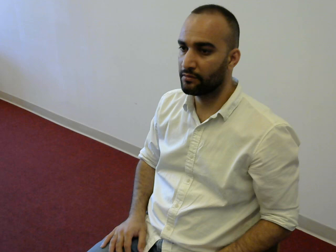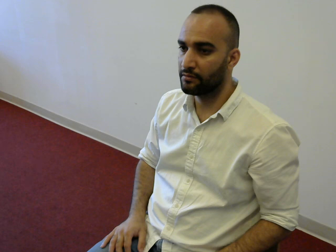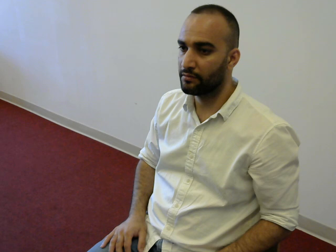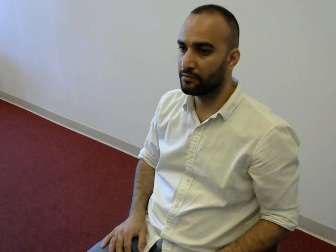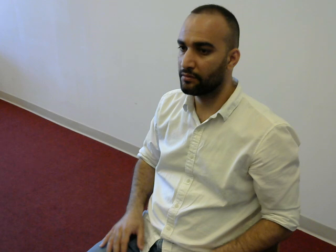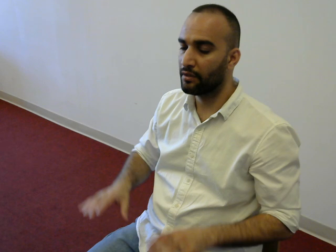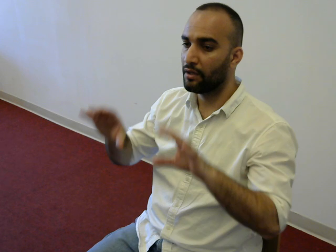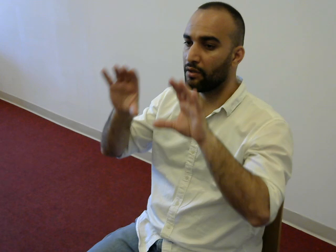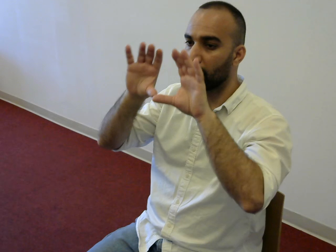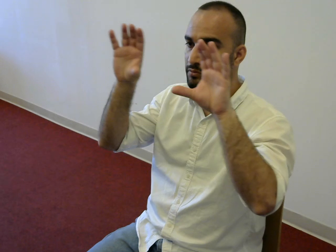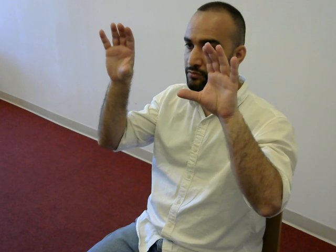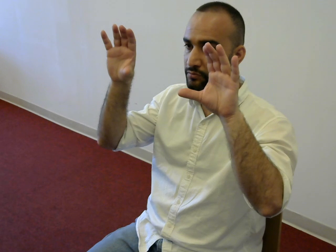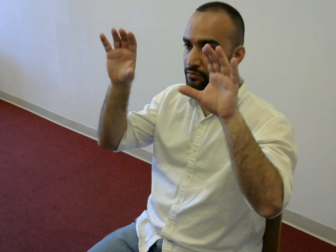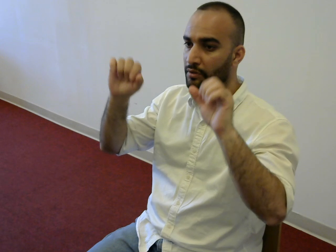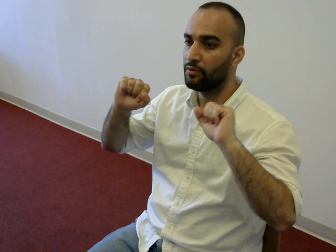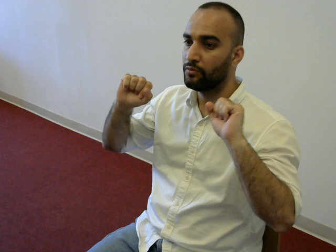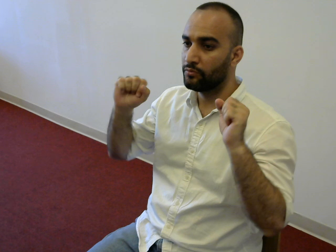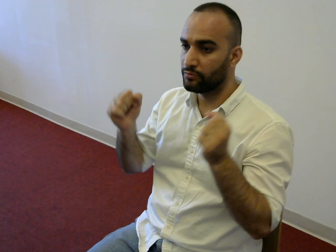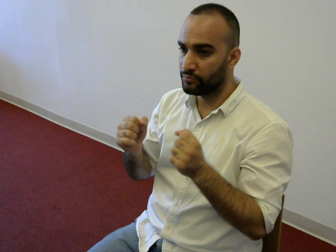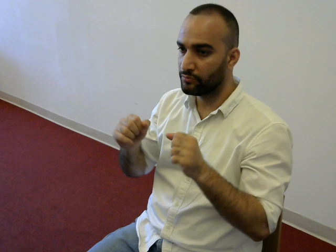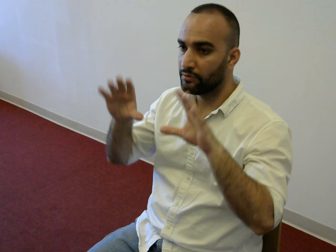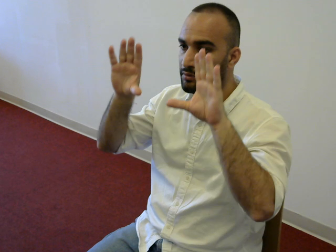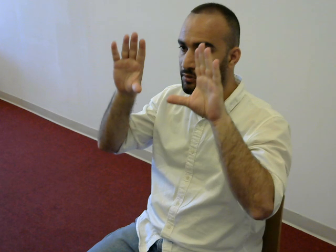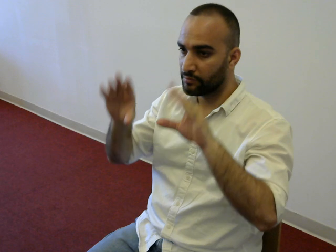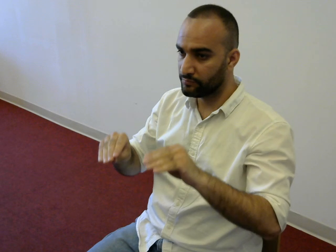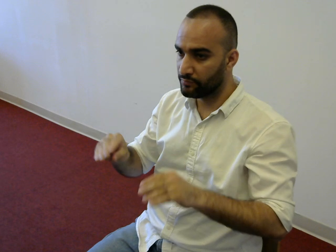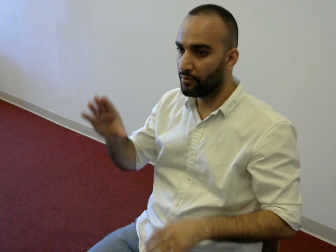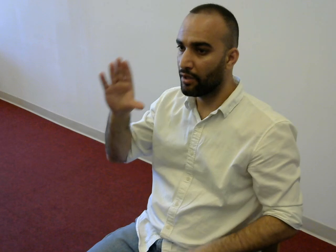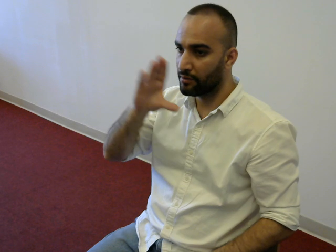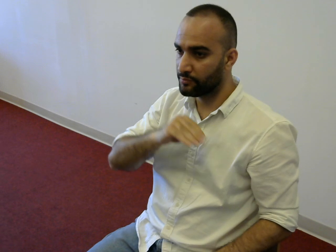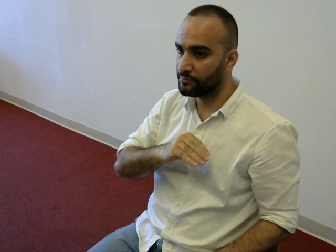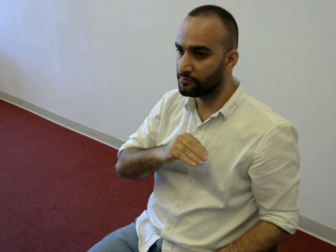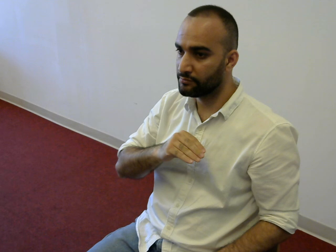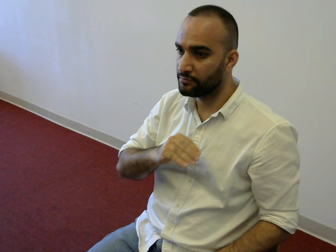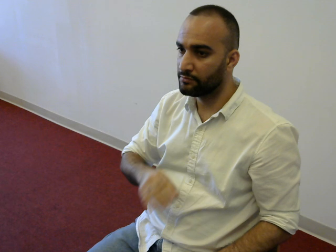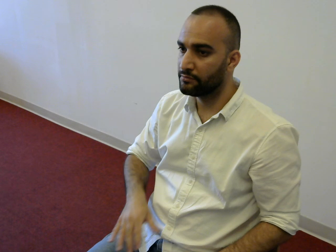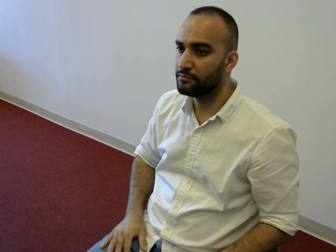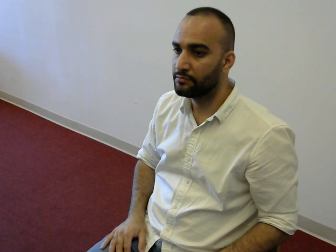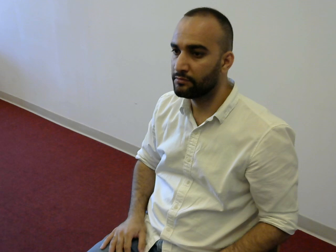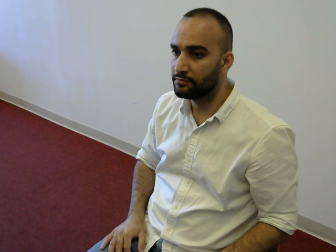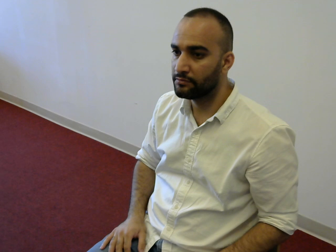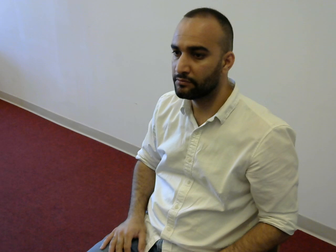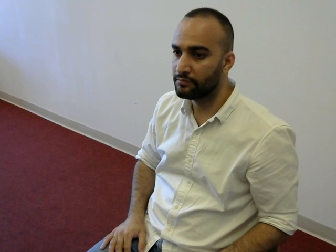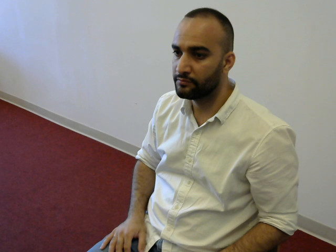Kondisioneri söndürə bilərsinizmi?